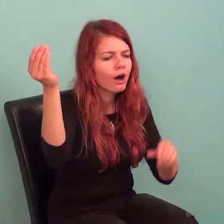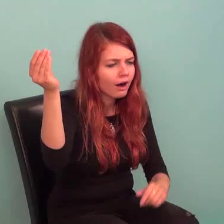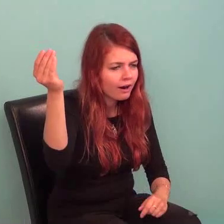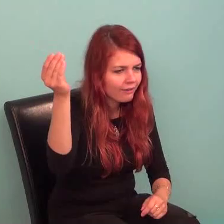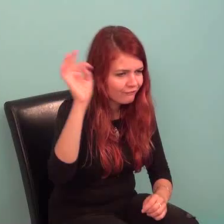"Halo, to twój kapelusz!"